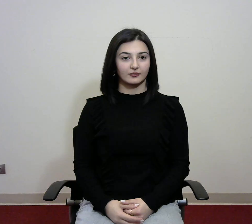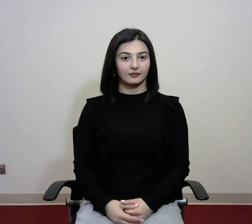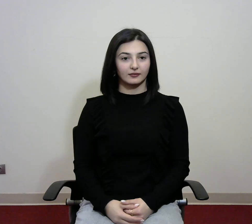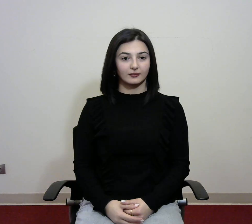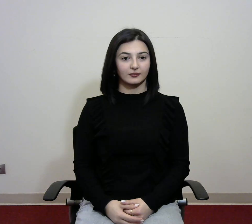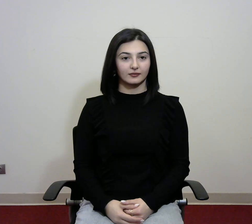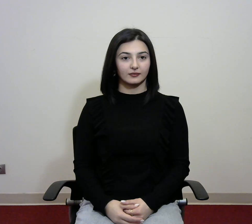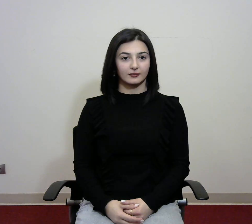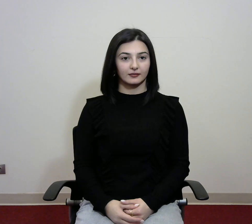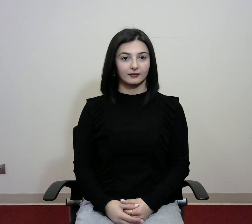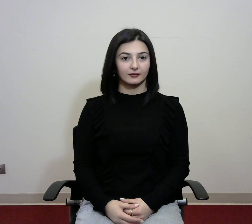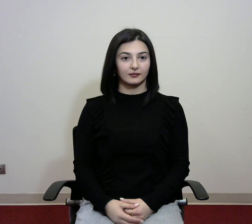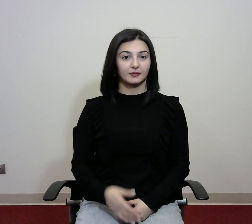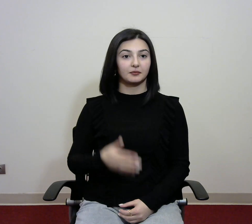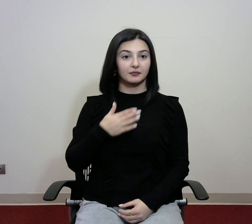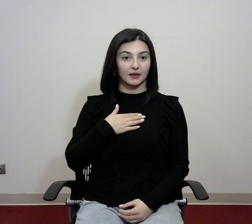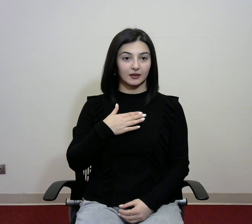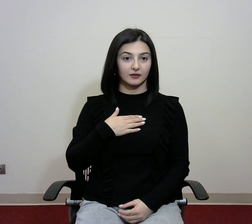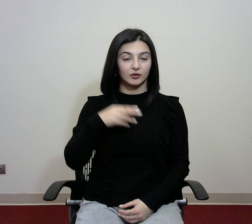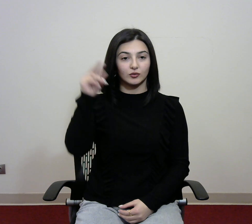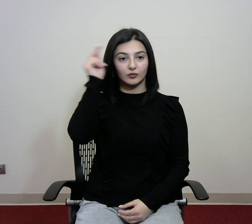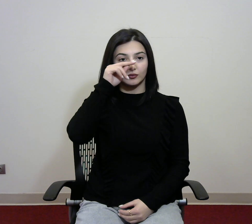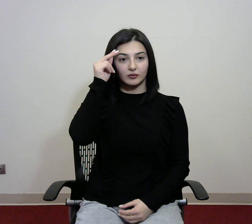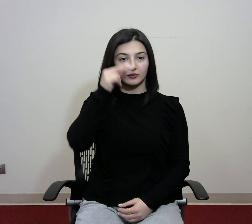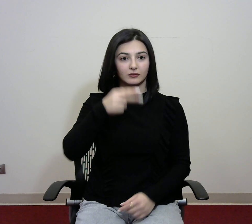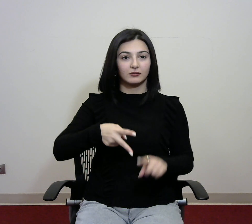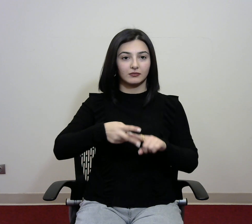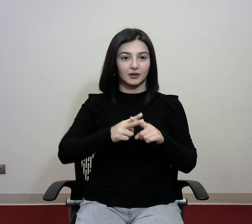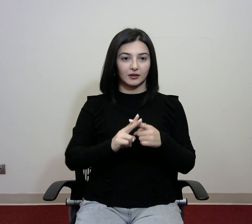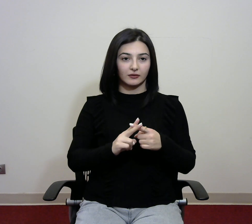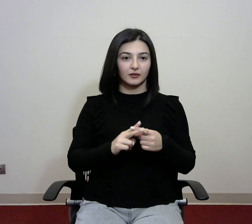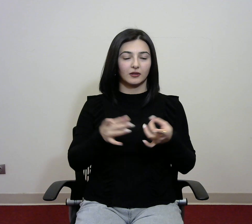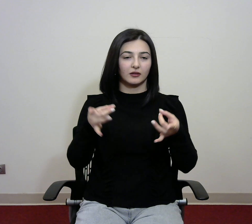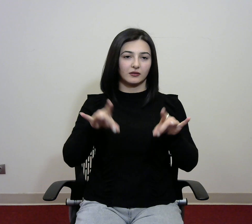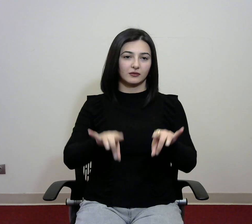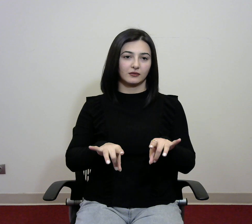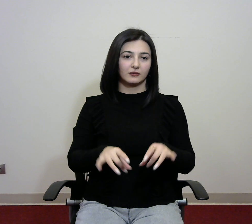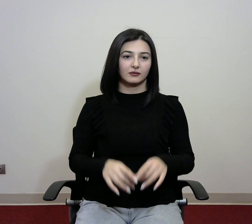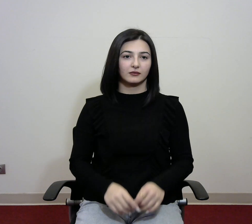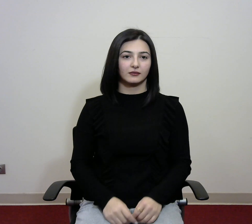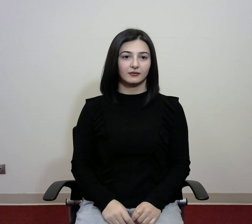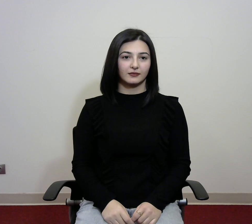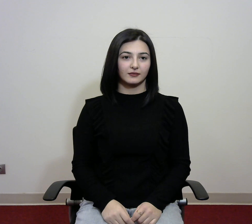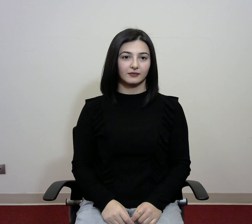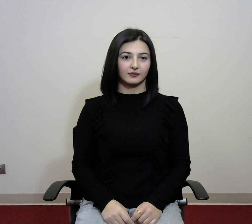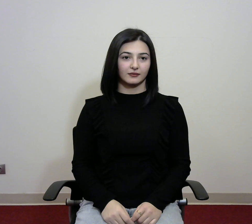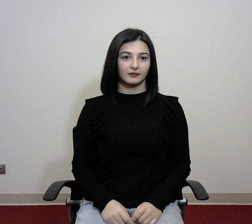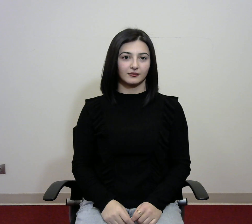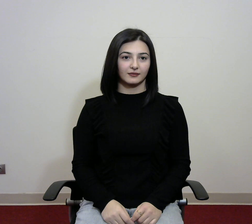Mənim təhsilim yarımçıq qalıb